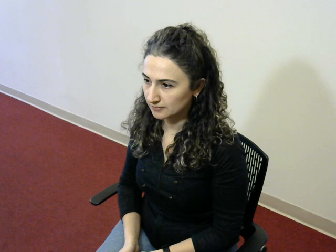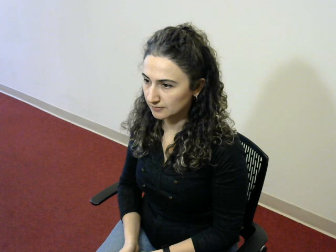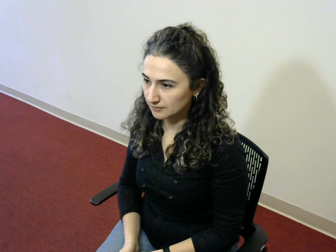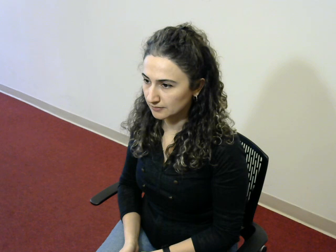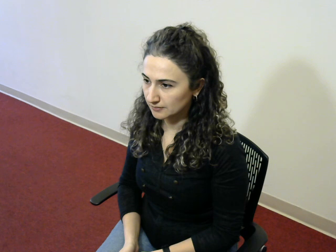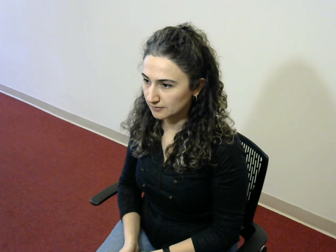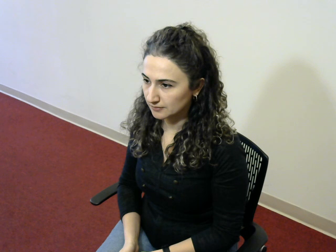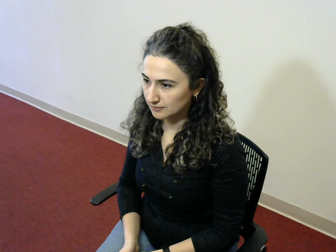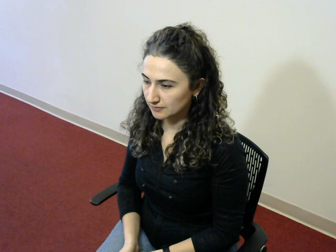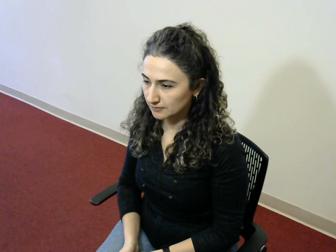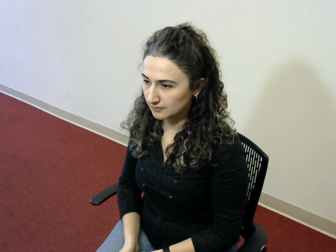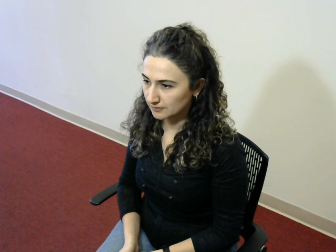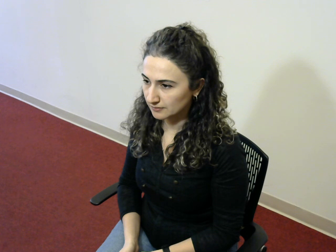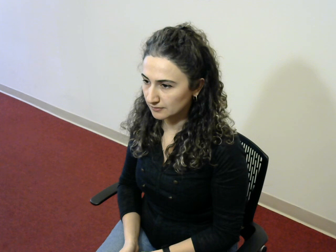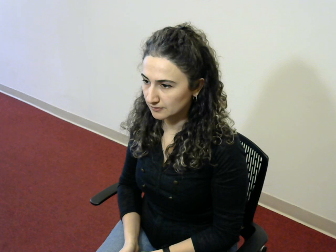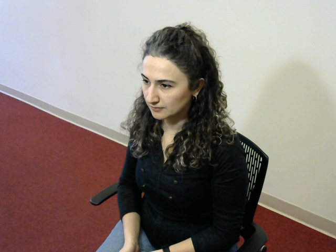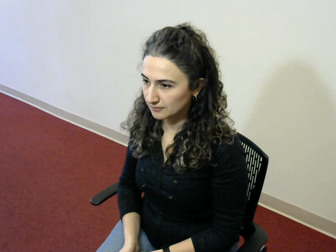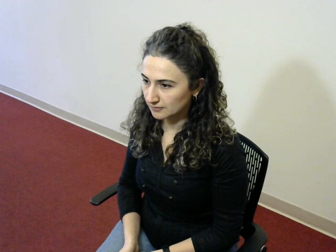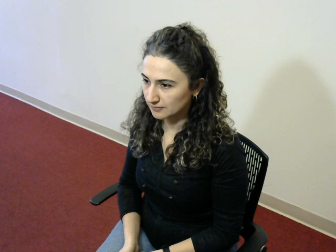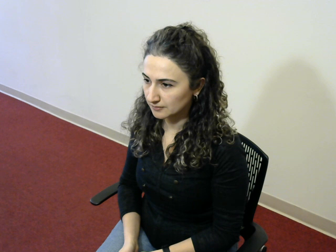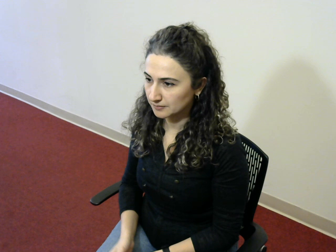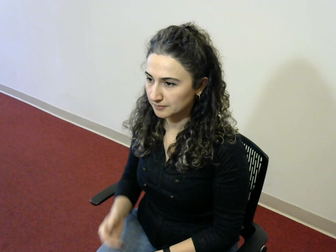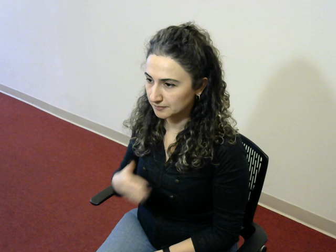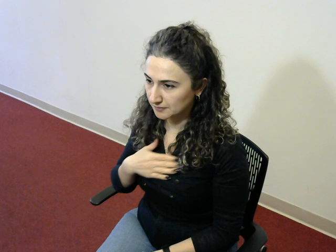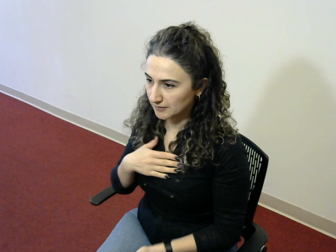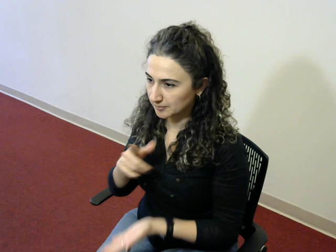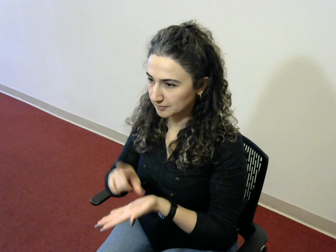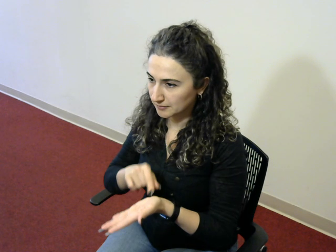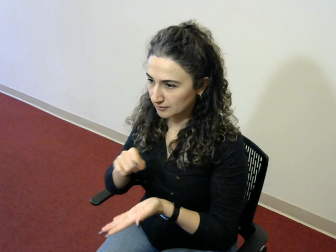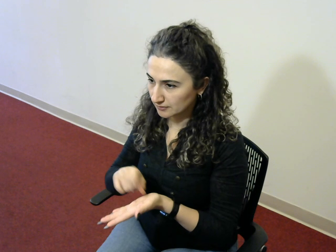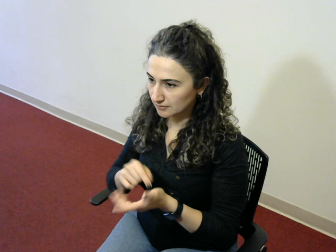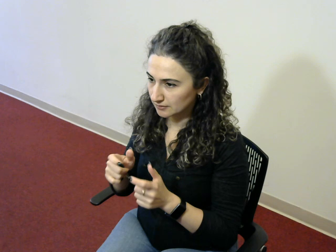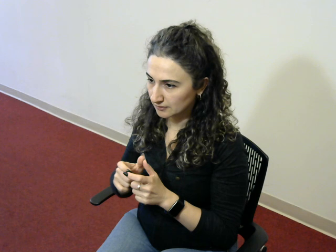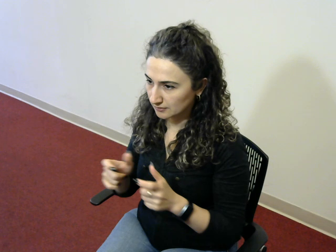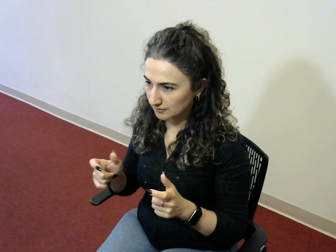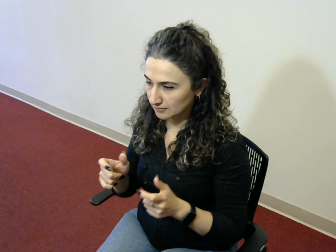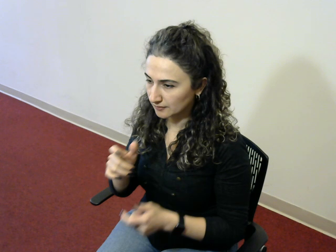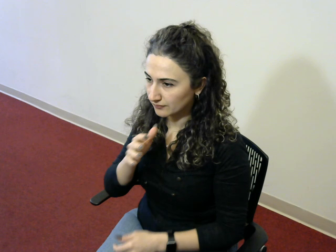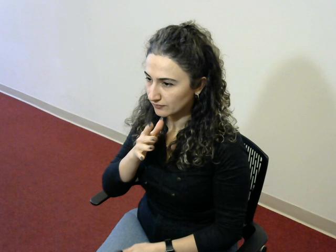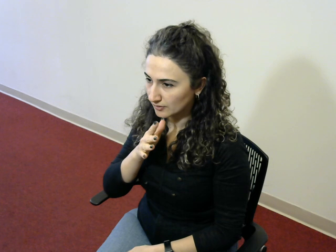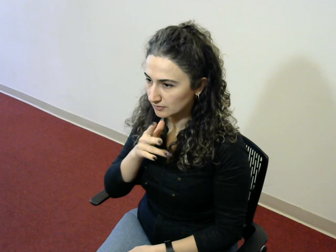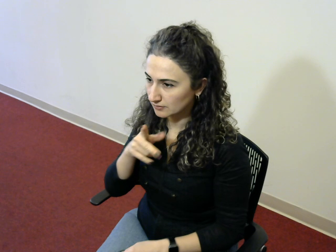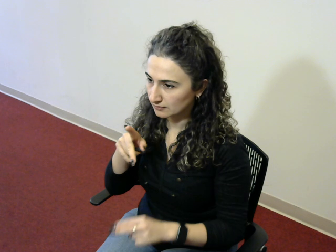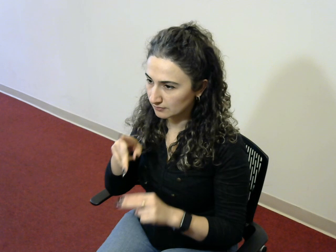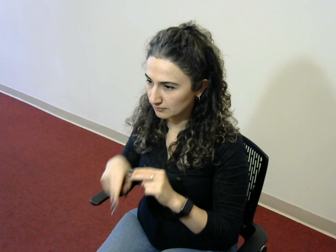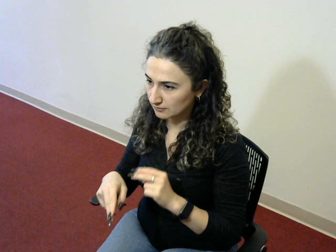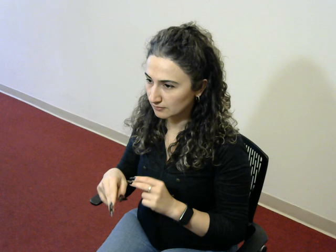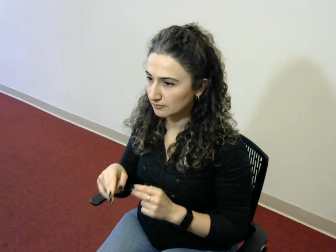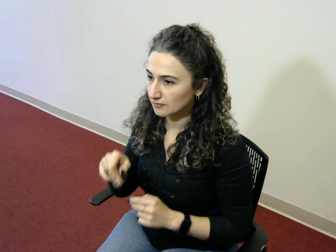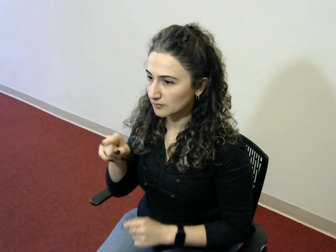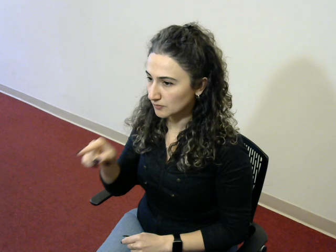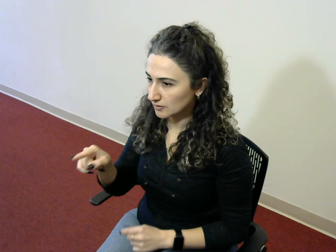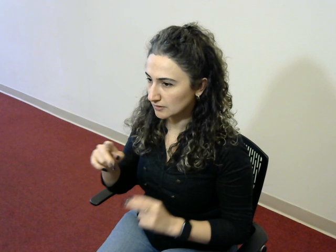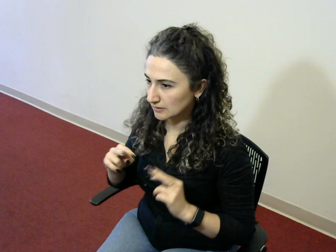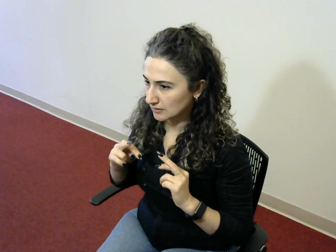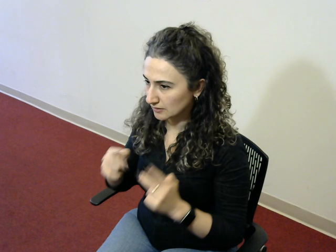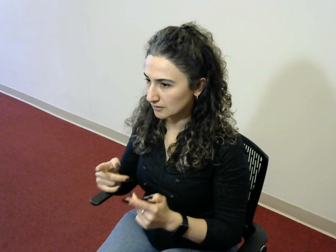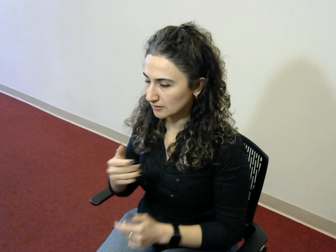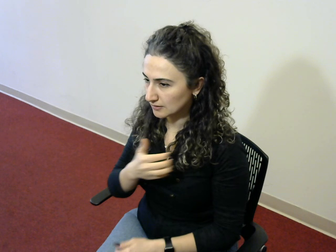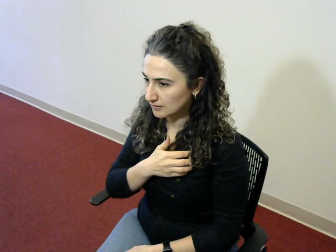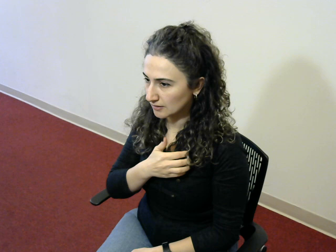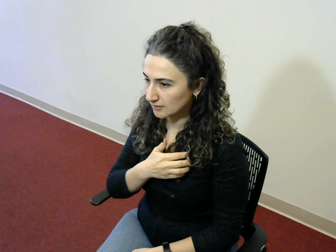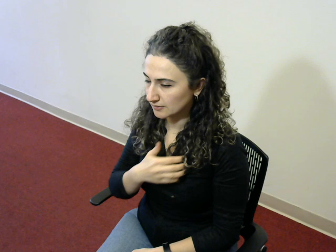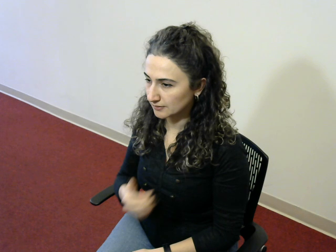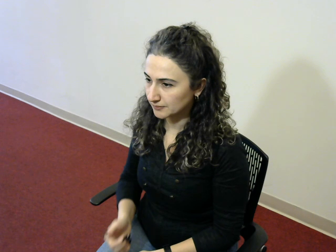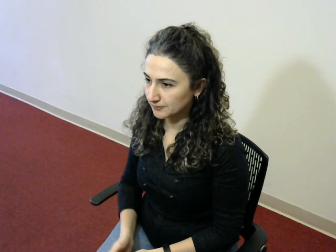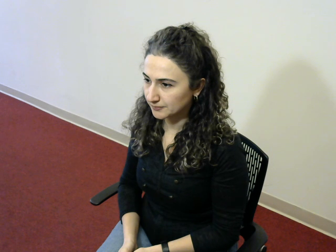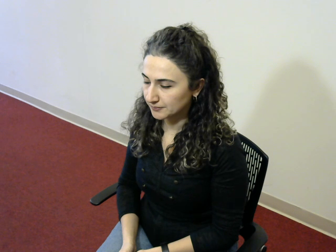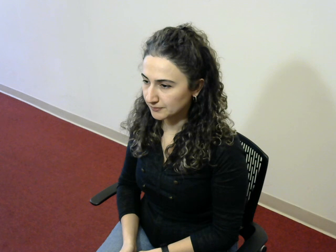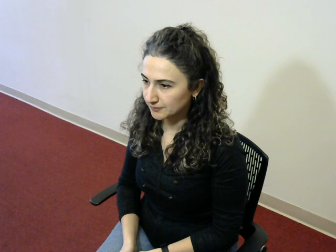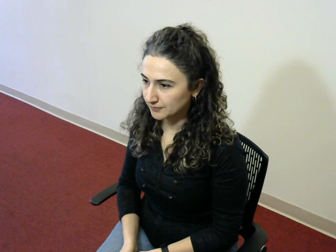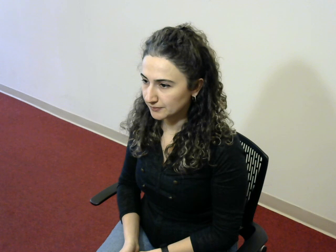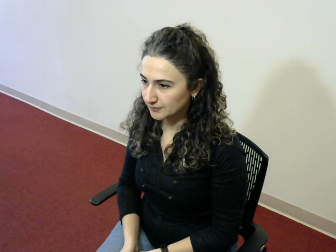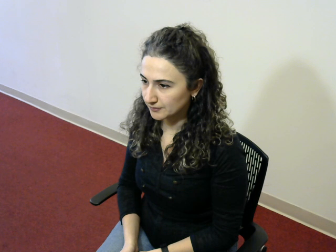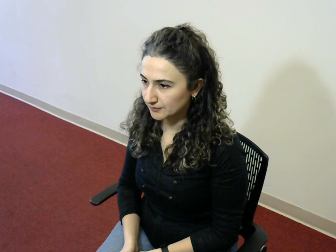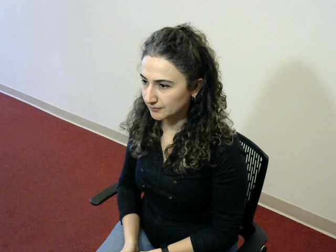Mənim pensiya kartımın müddəti bitib, onu dəyişmək istəyirəm